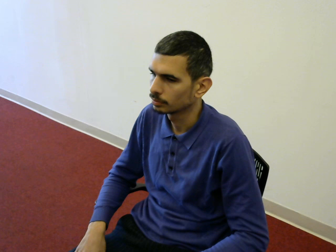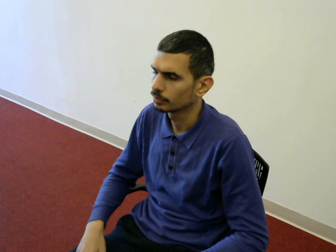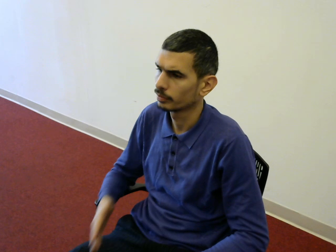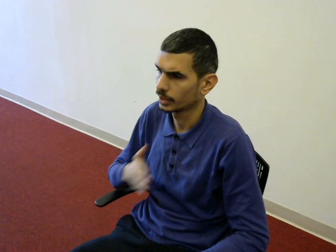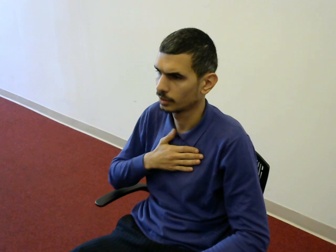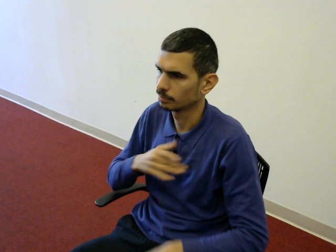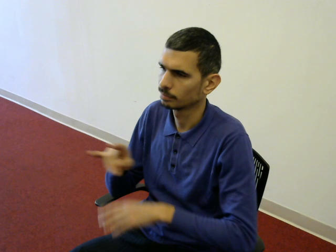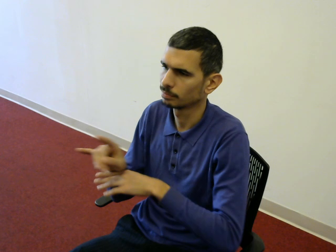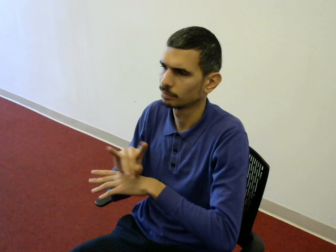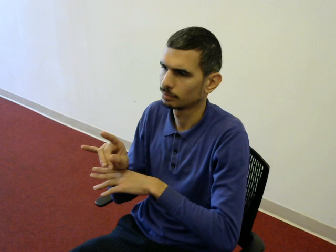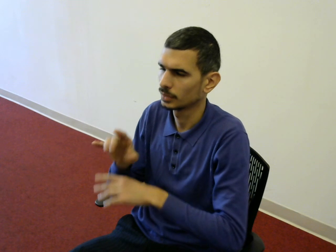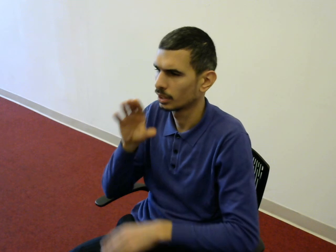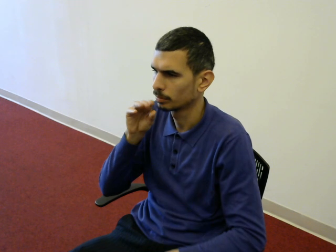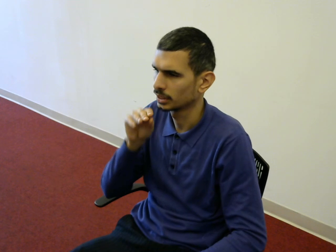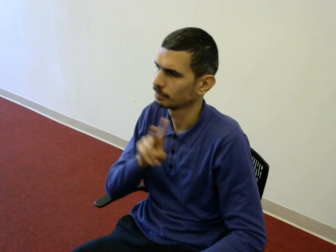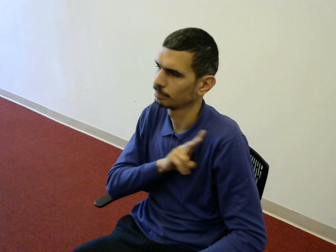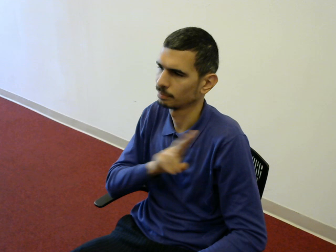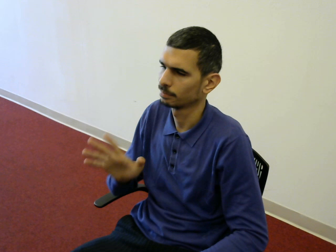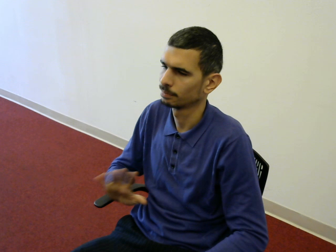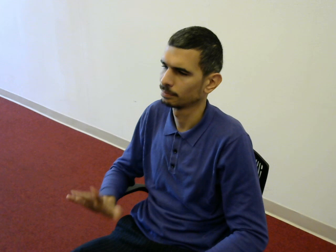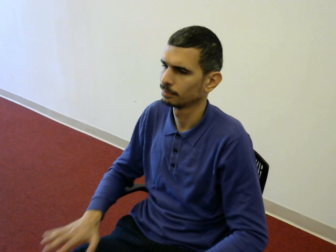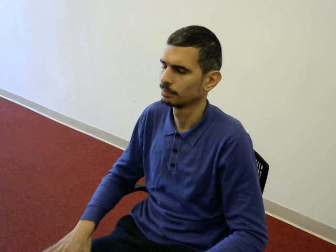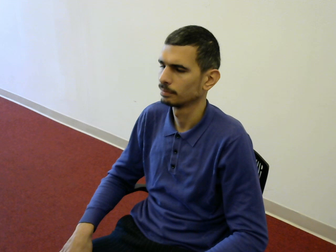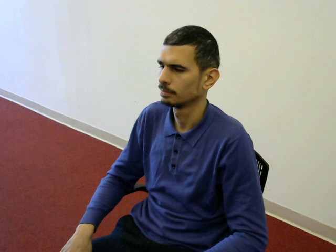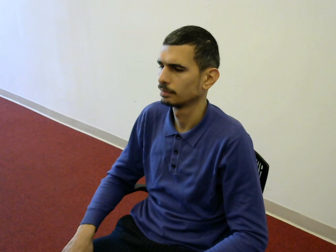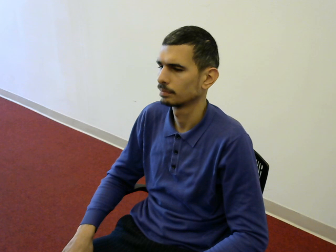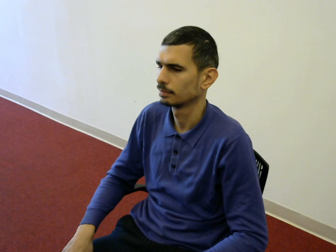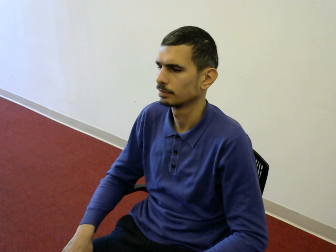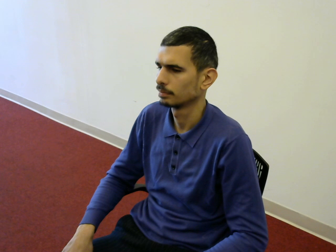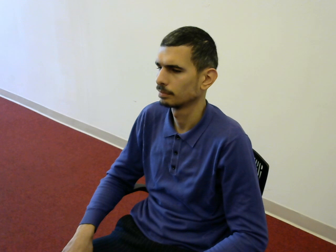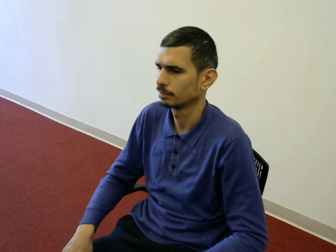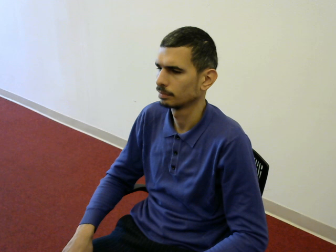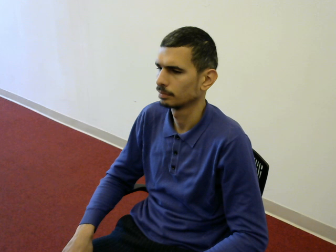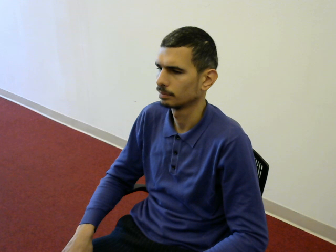Mən yalan danışmağı sevmirəm